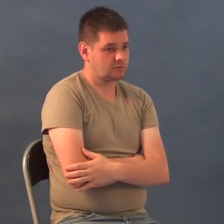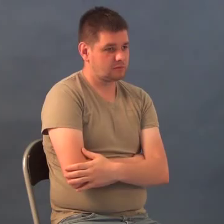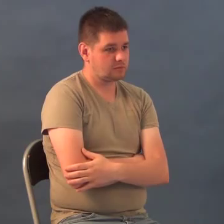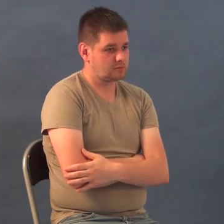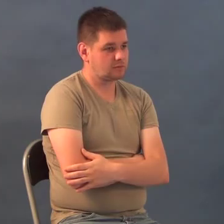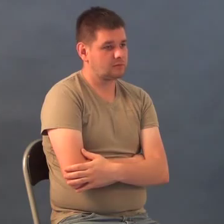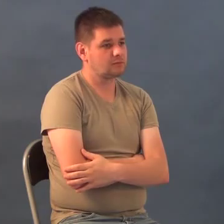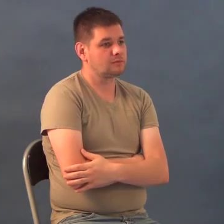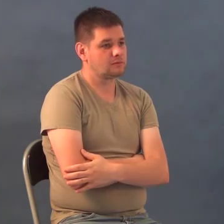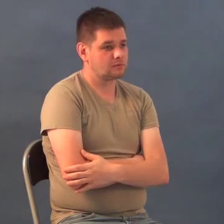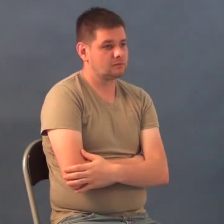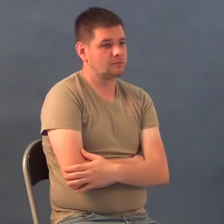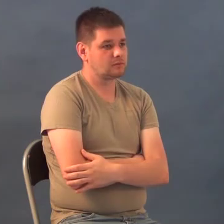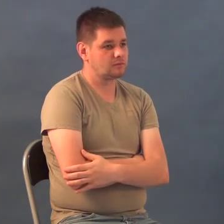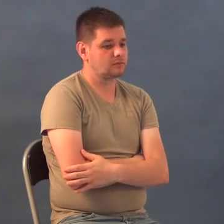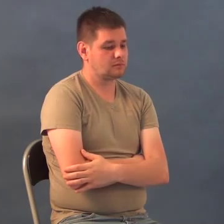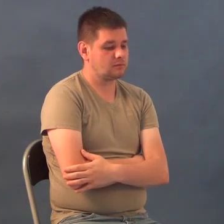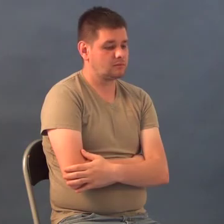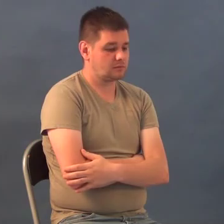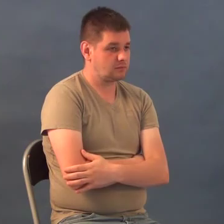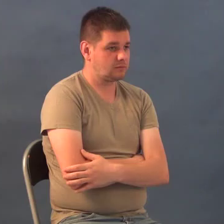Ja robię zakupy od siódmej, szóstej trzydzieści do siódmej trzydzieści.